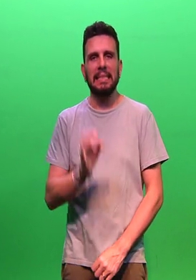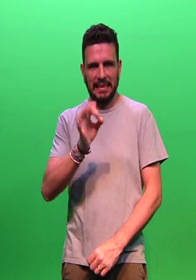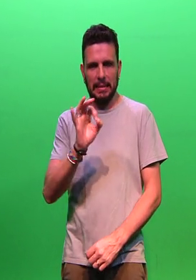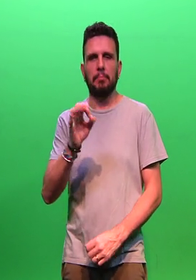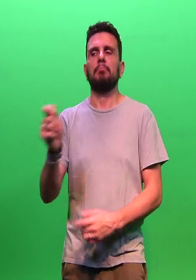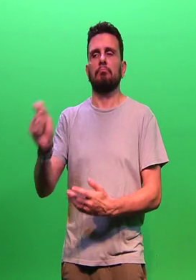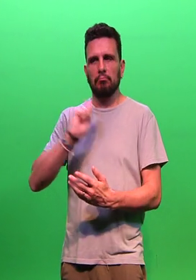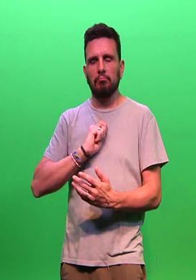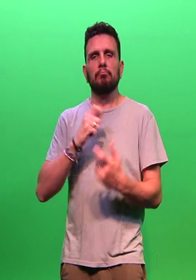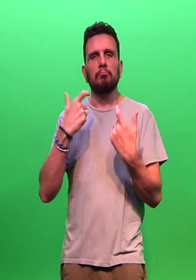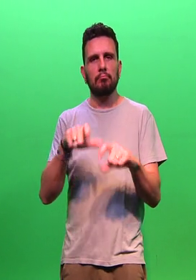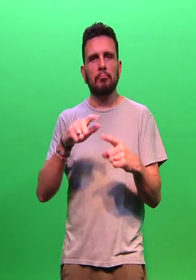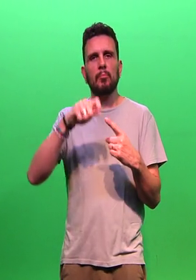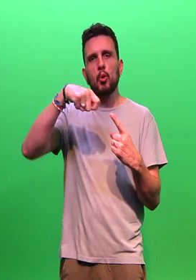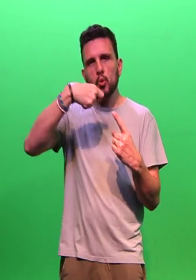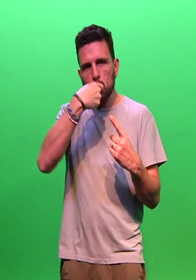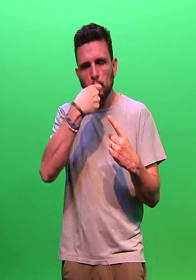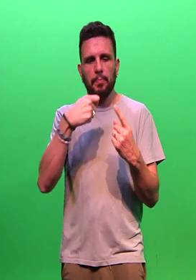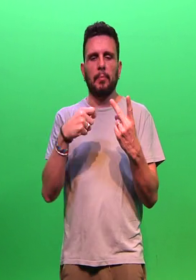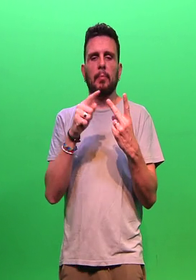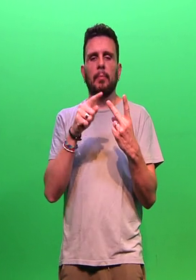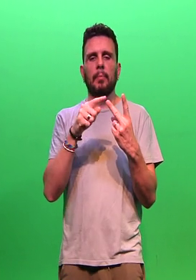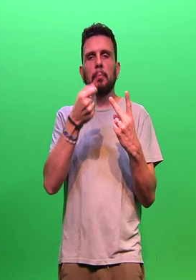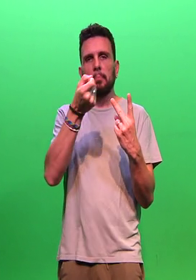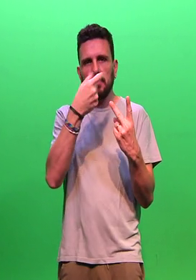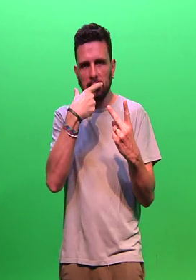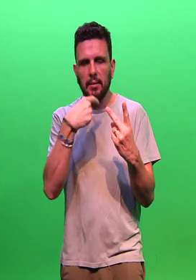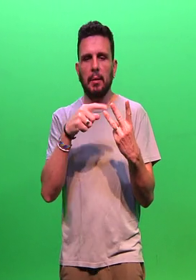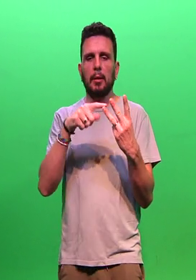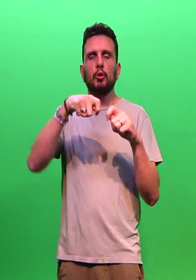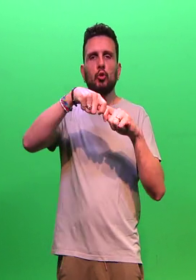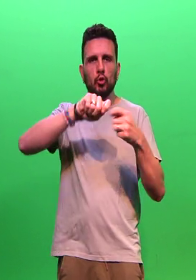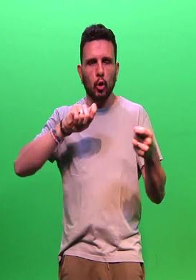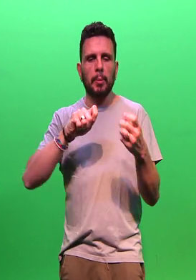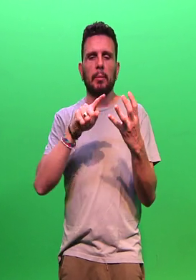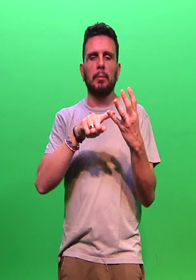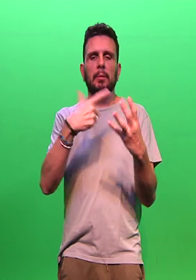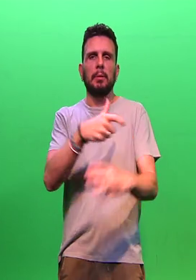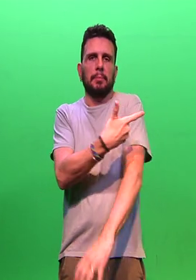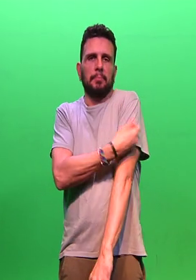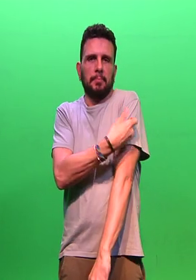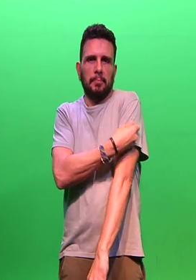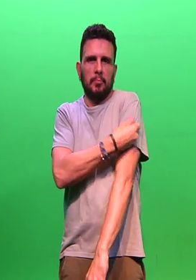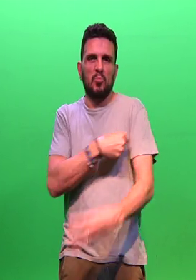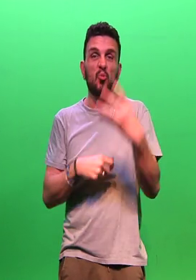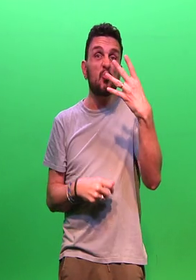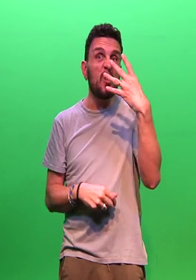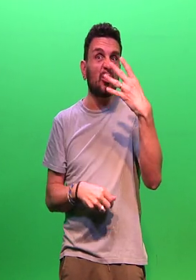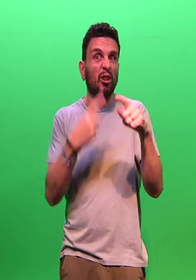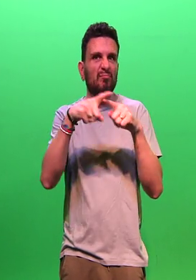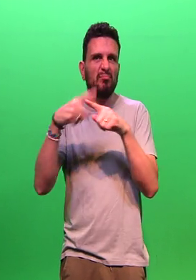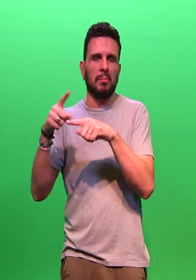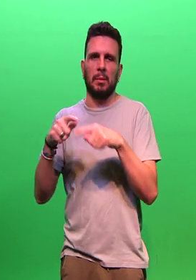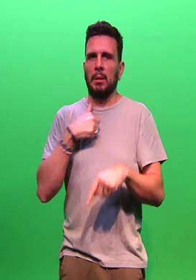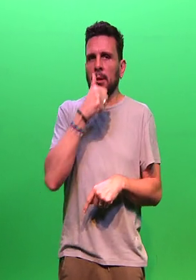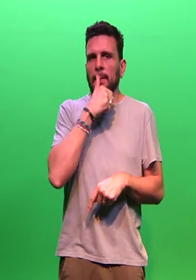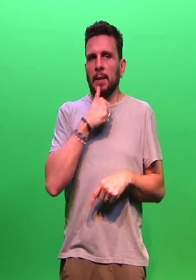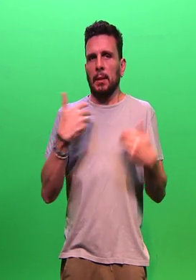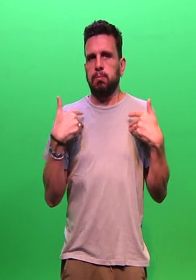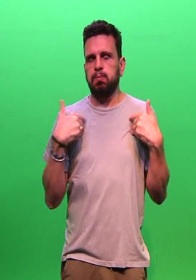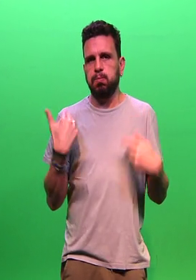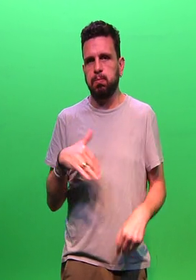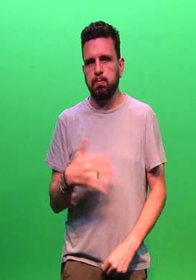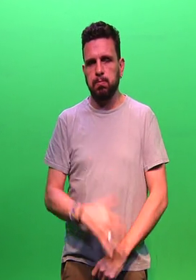Sí, m'han donat un xarop, una pastilla, un sobre, i unes injeccions, en total quatre medicaments diferents. He de tenir paciència, quin patiment.